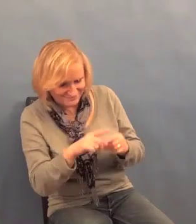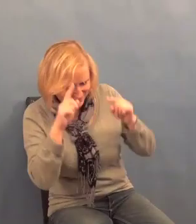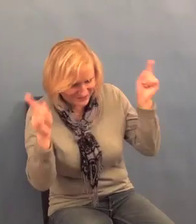A to tylko królik.